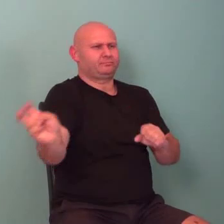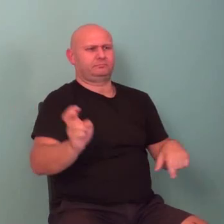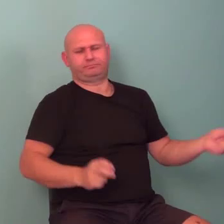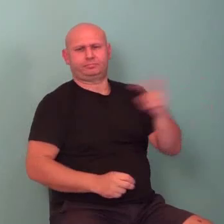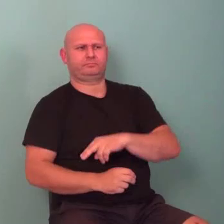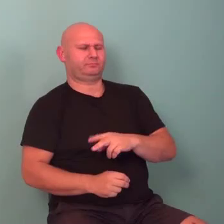Kot upada.